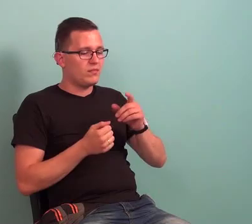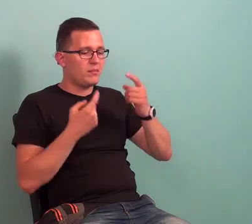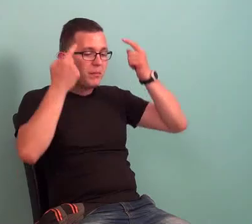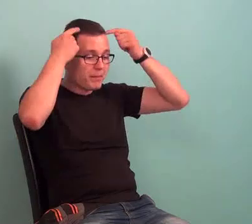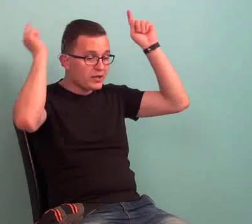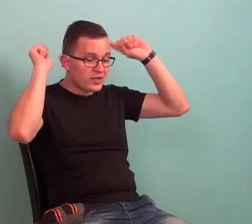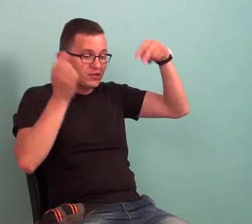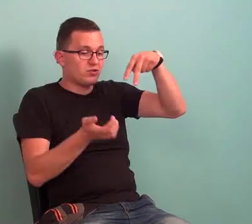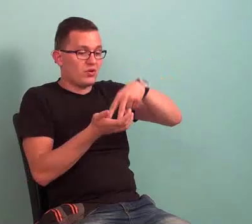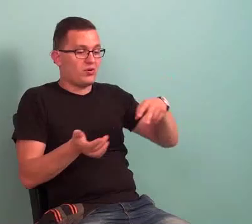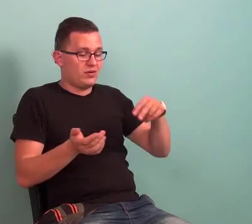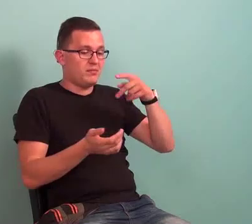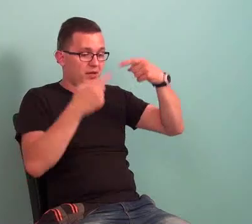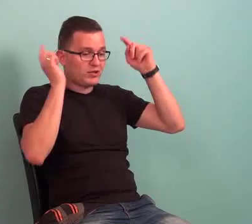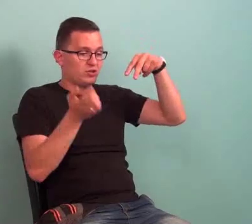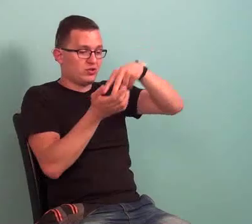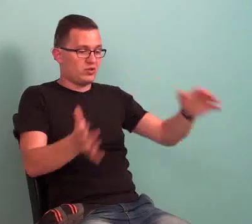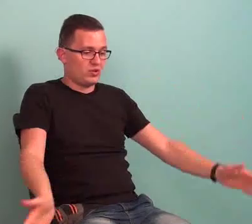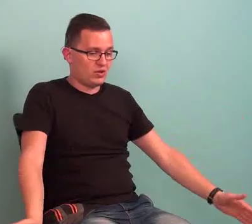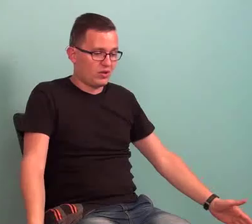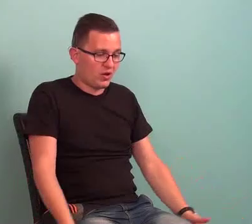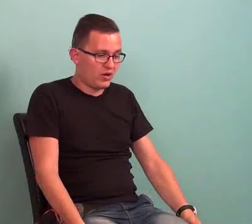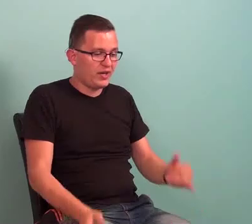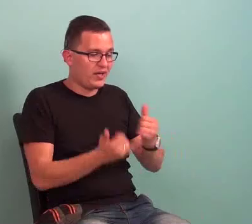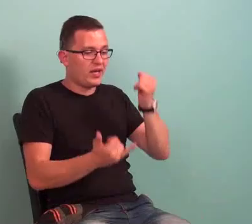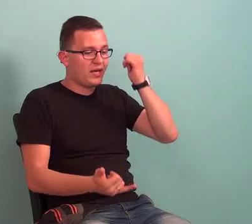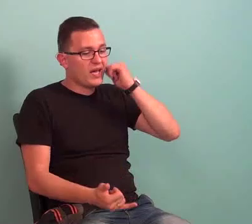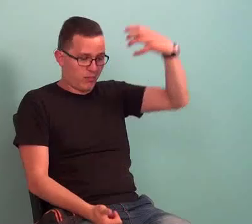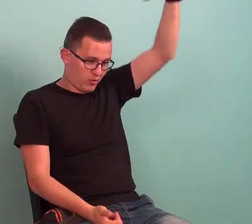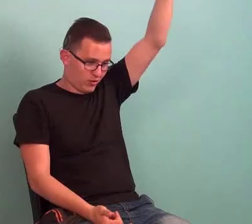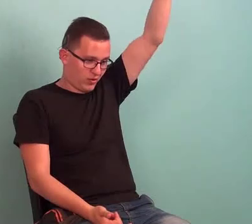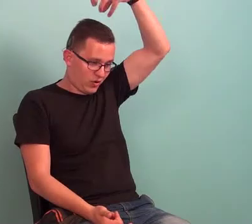Myszka Miki stoi na baczność i ma na głowie jabłko.